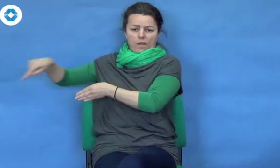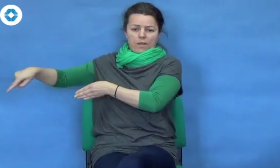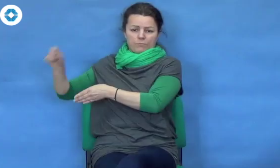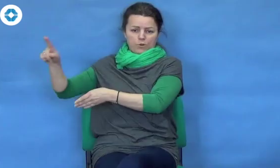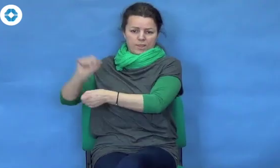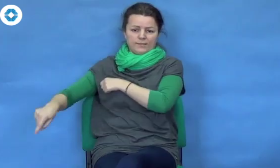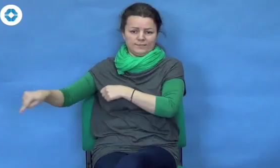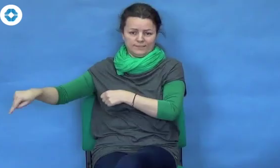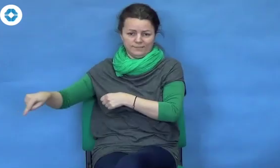Żaba tam jest.